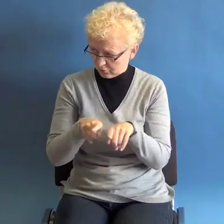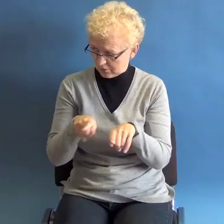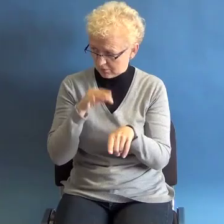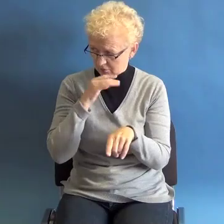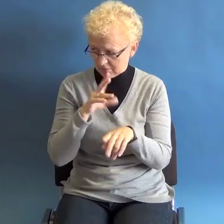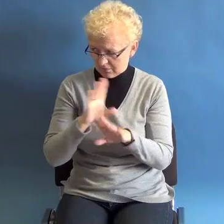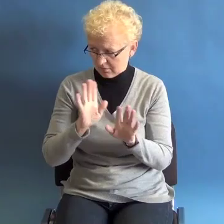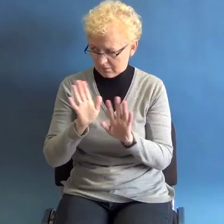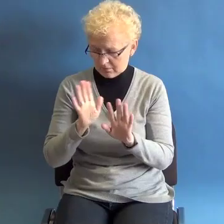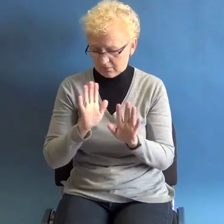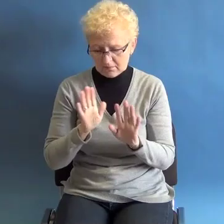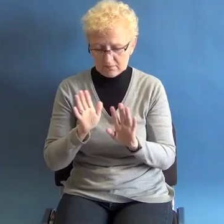Nie.